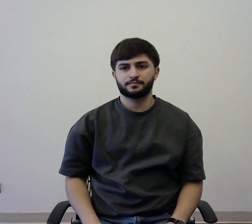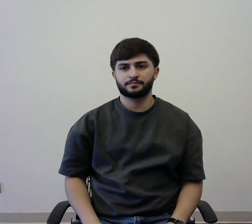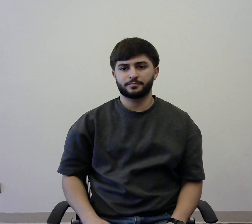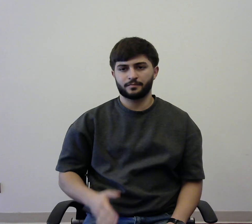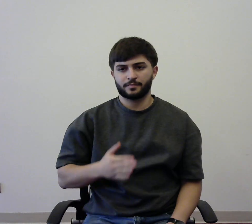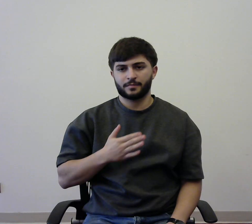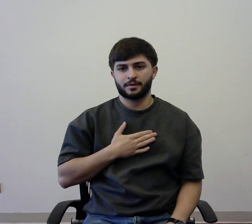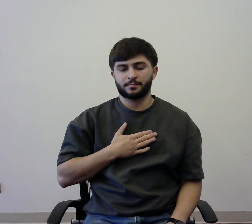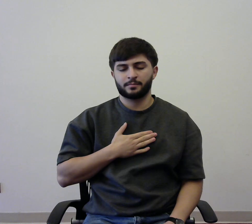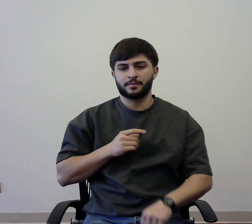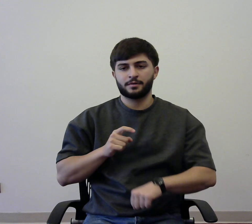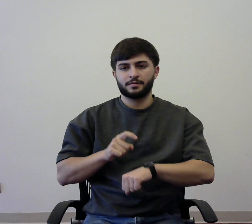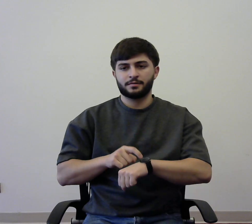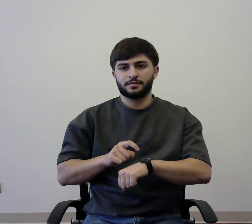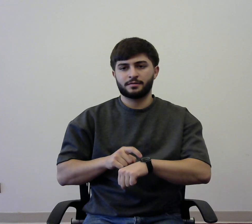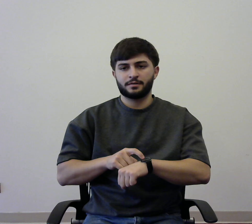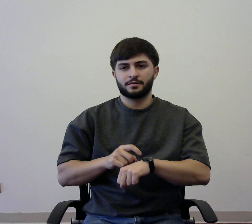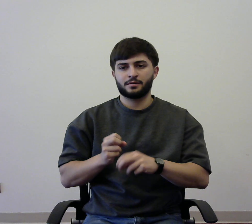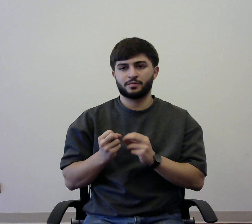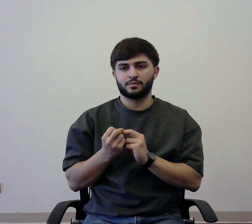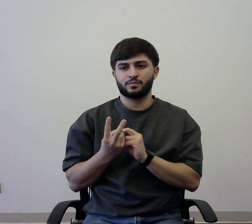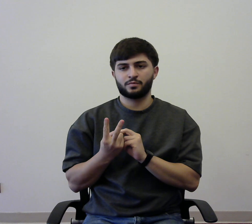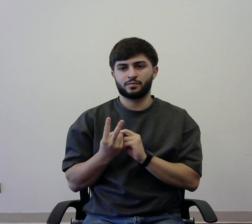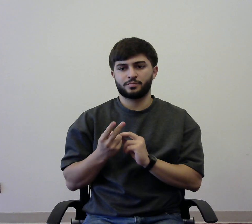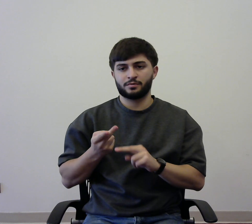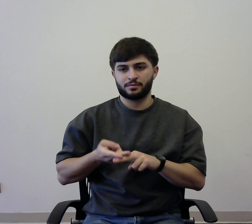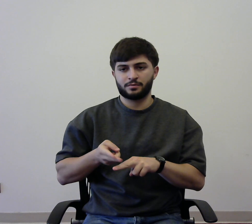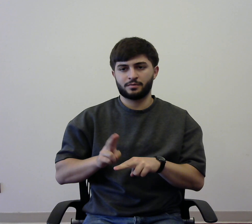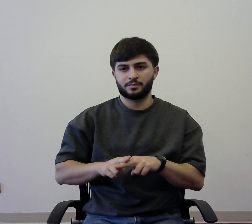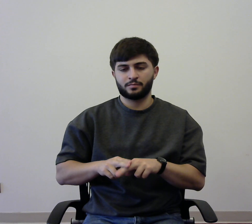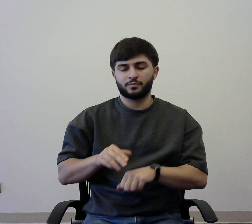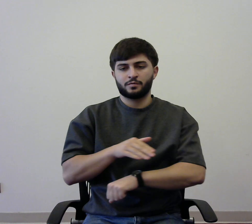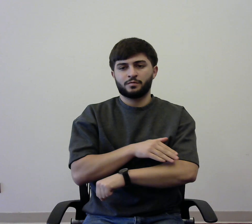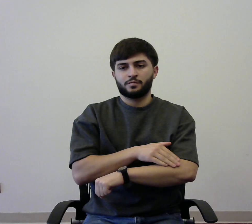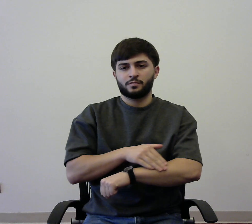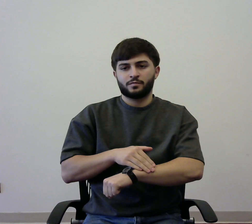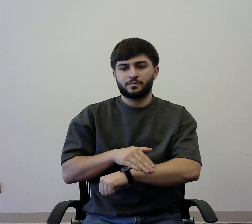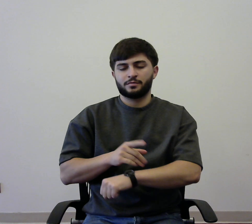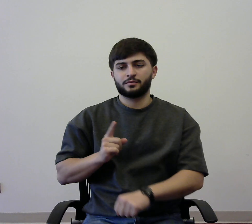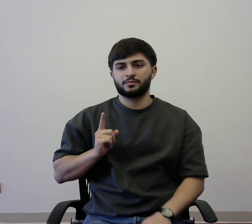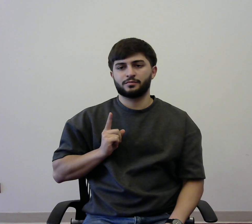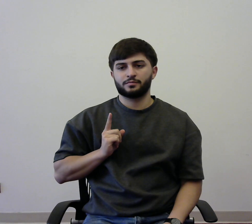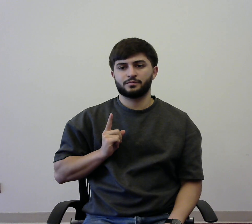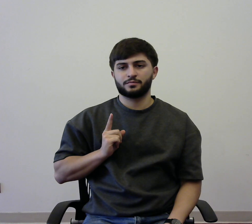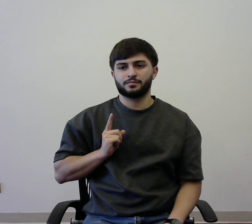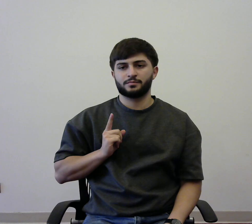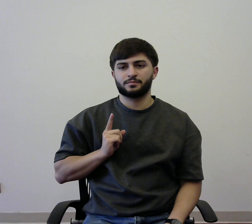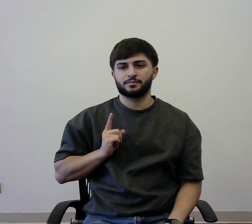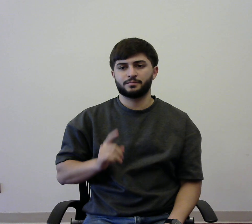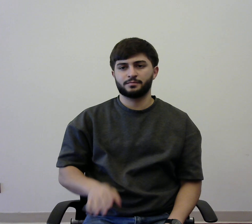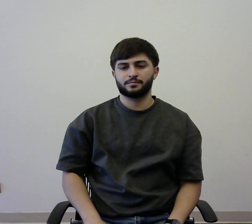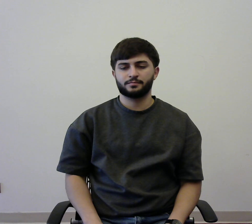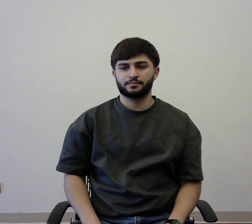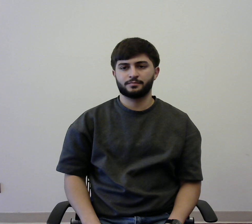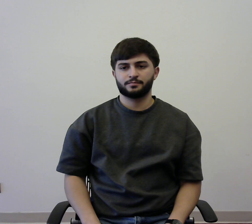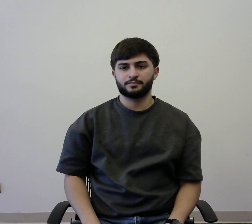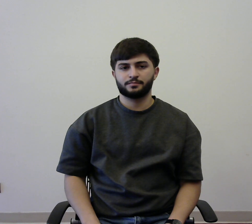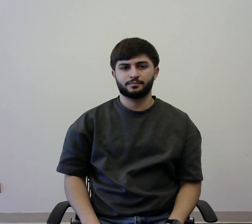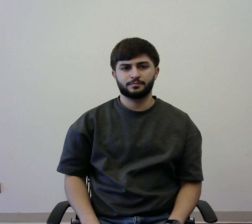Mən saat 12-də bu ünvanda olmalıyam